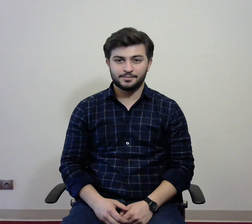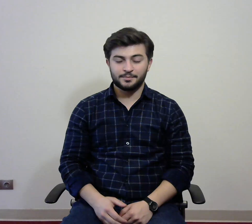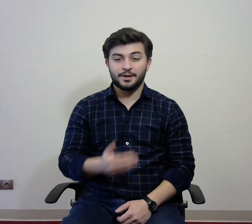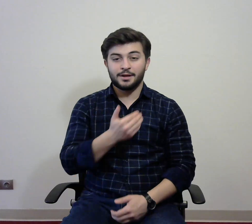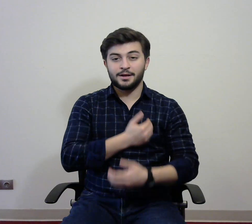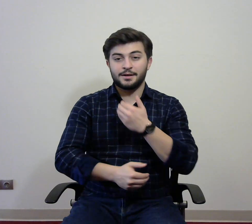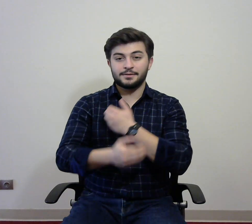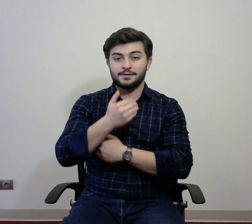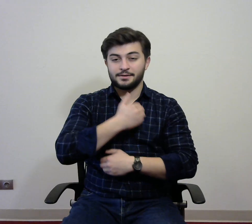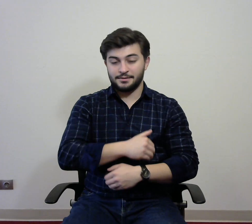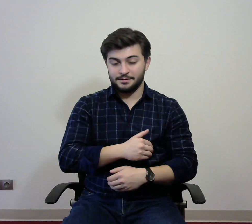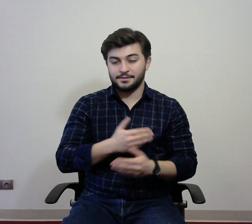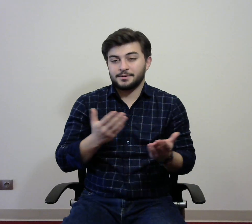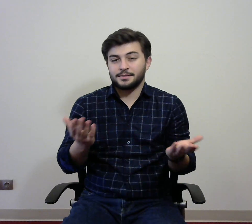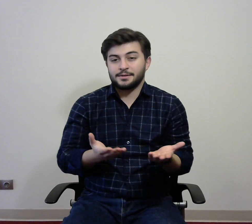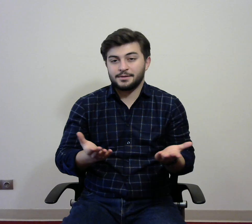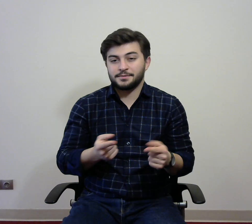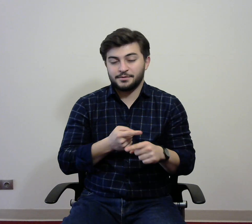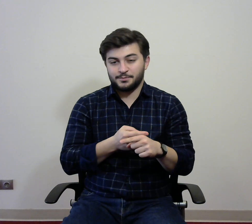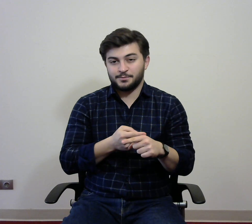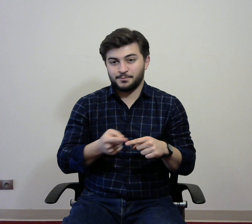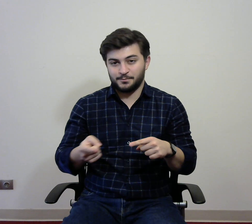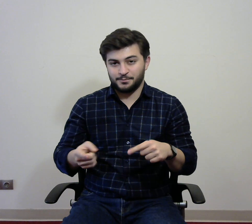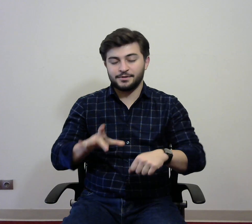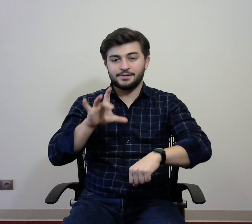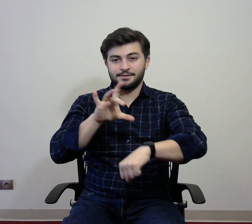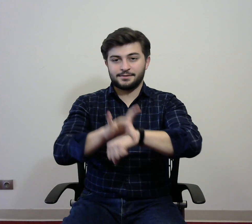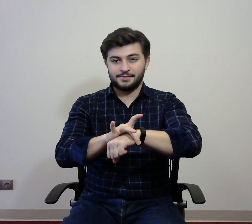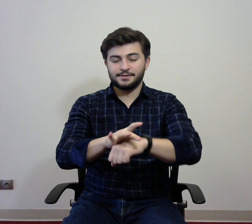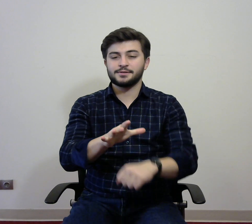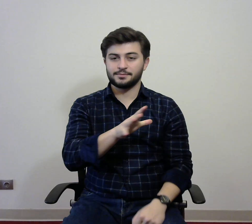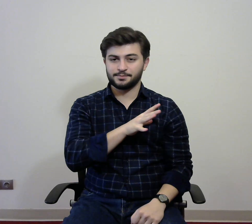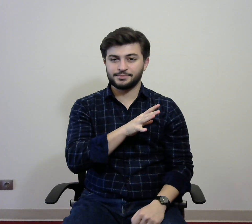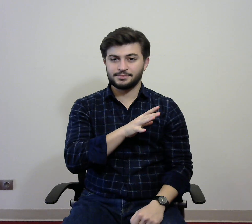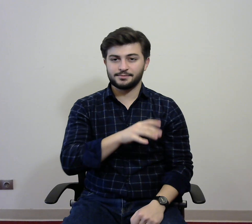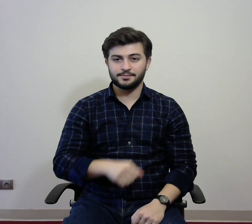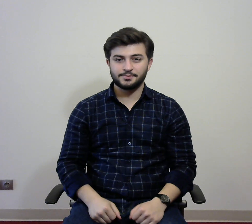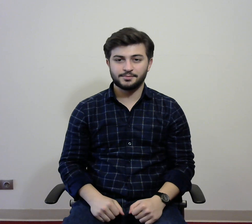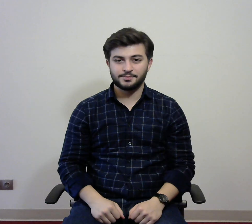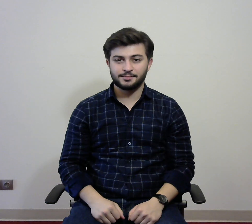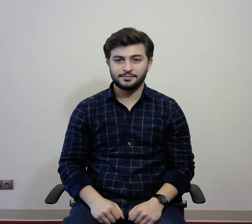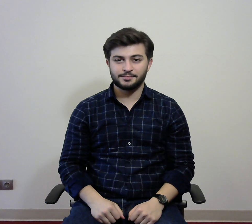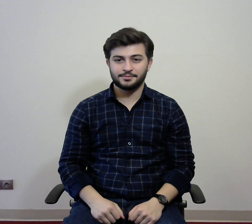Əlillik hansı müddətə müəyyən olunur?